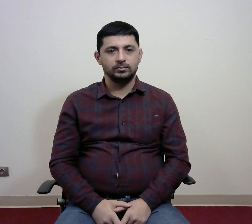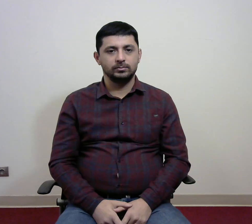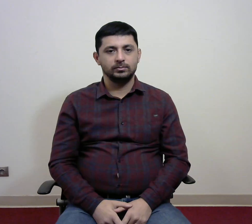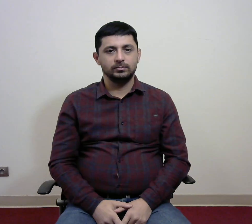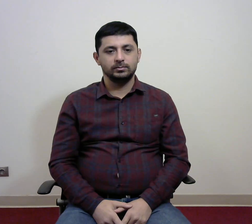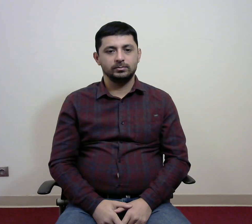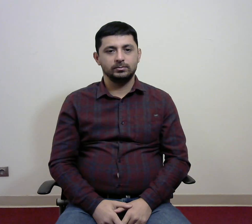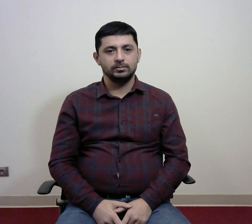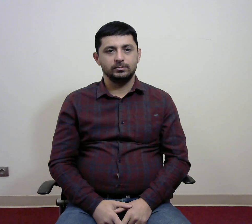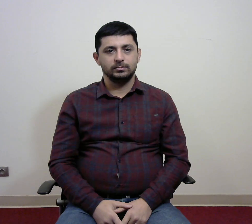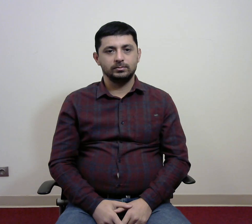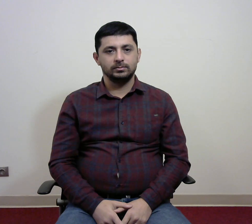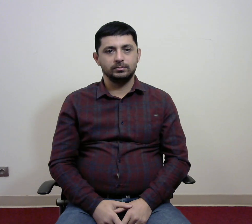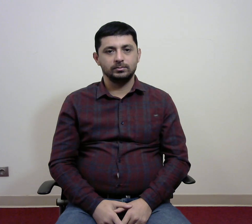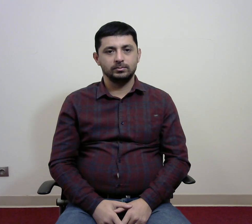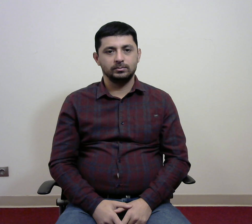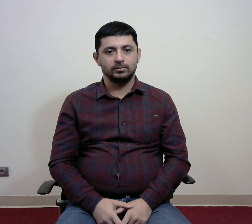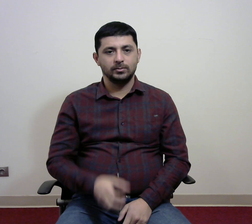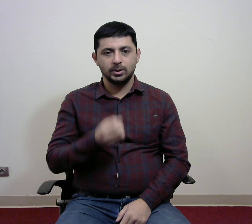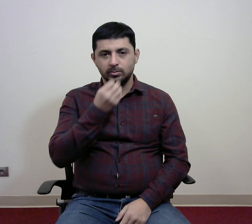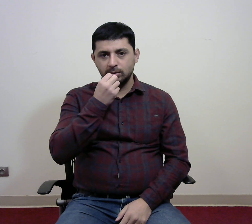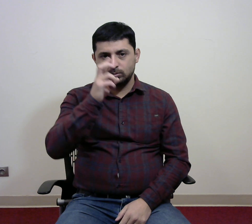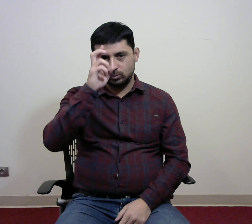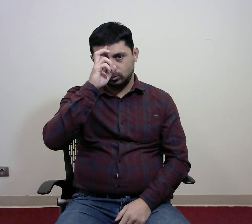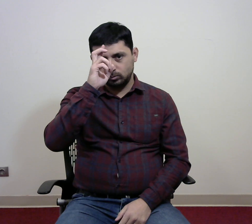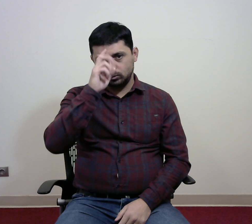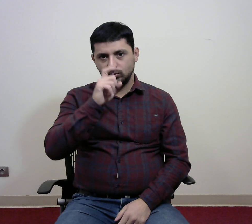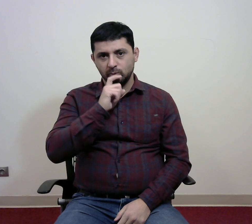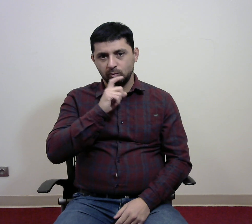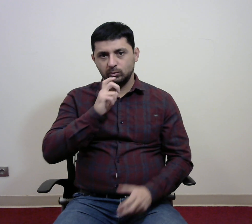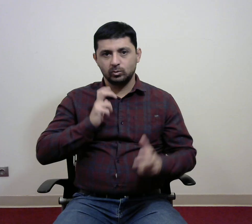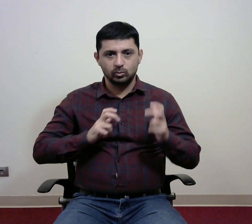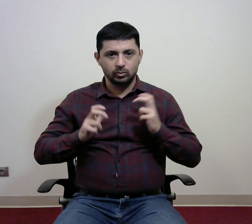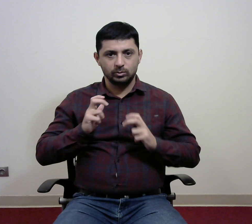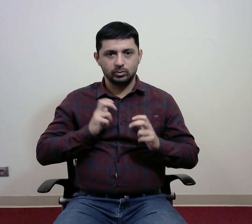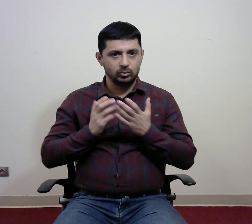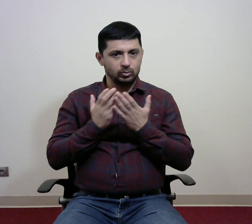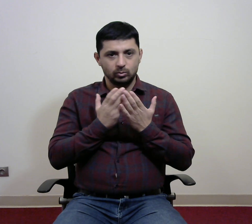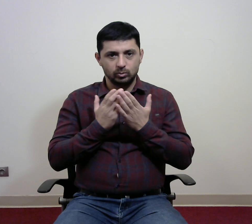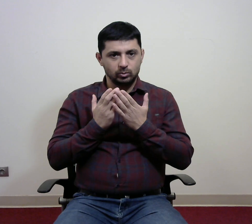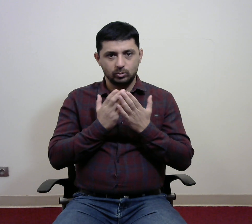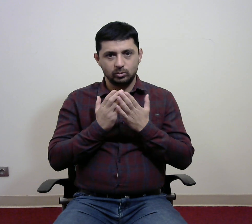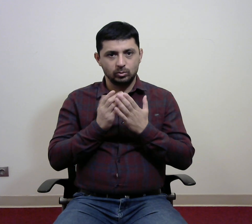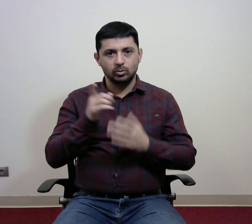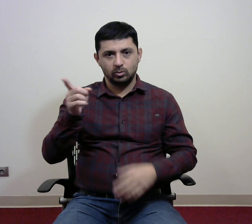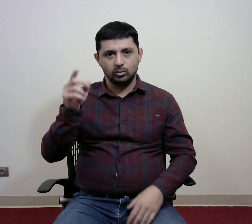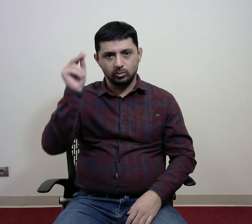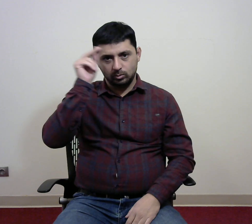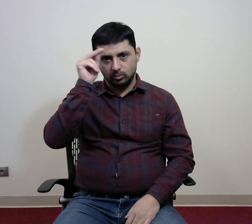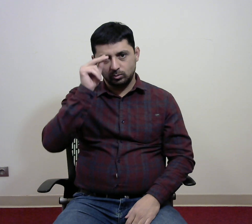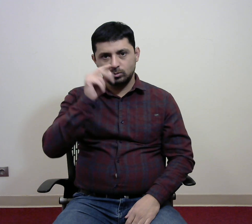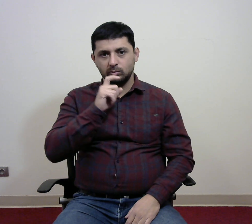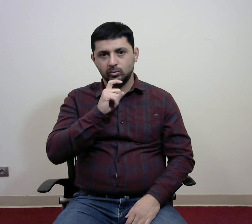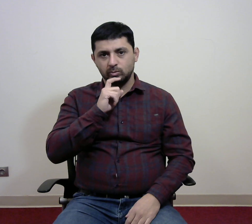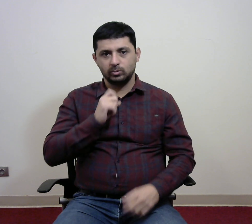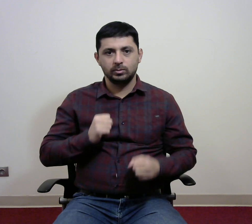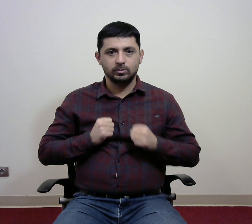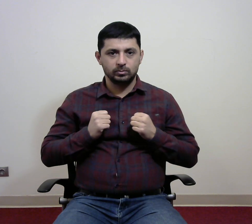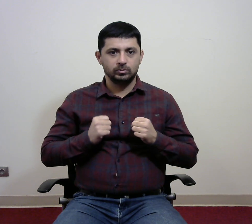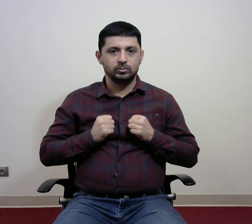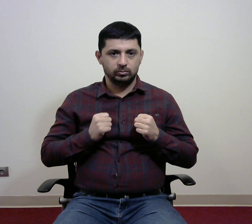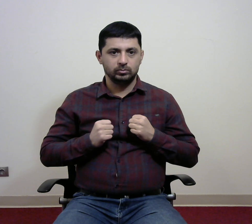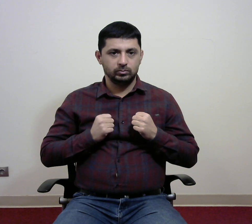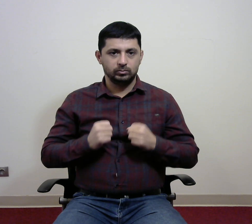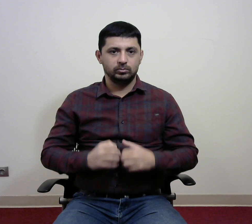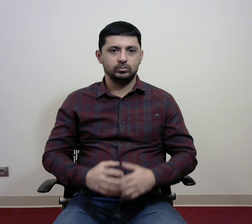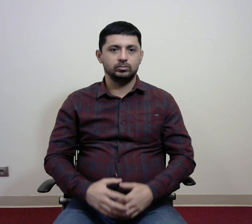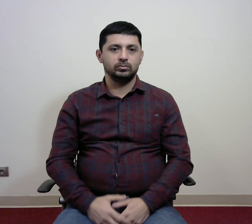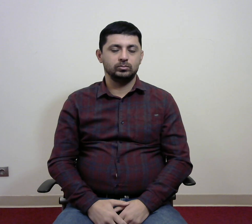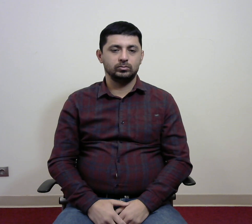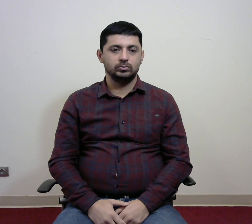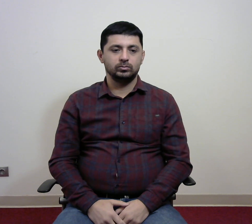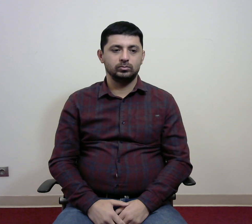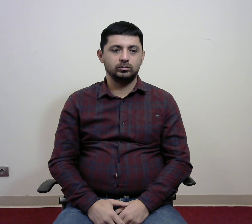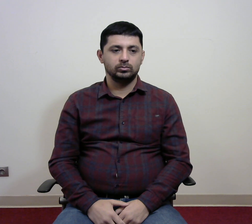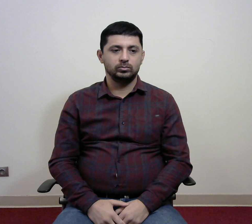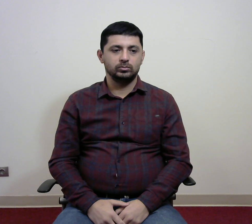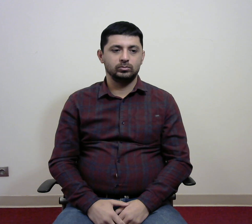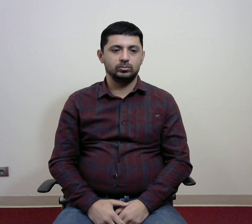Bakı Dövlət Universitetində oxuyan o tələbə çalışqandır